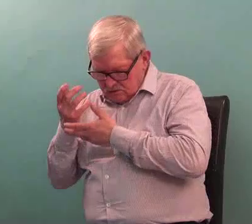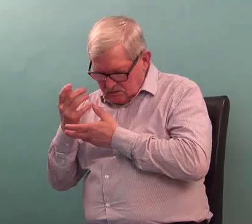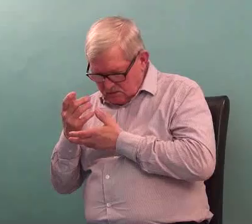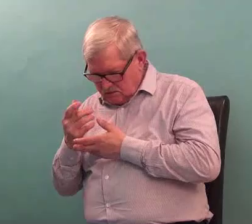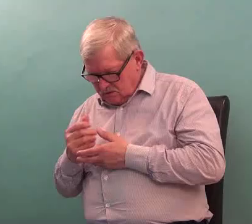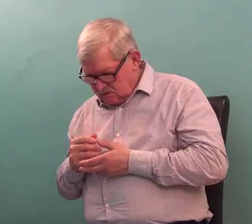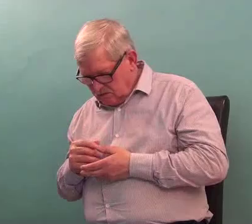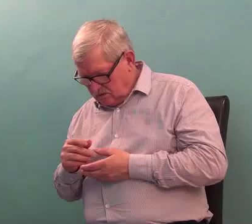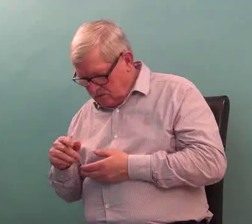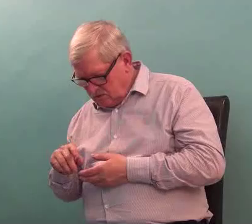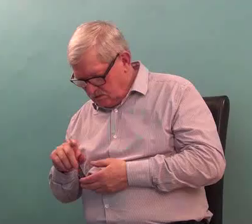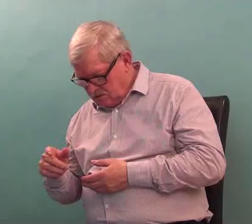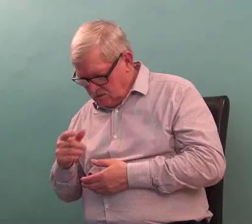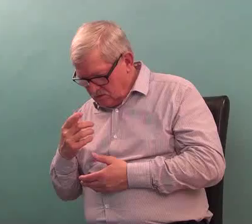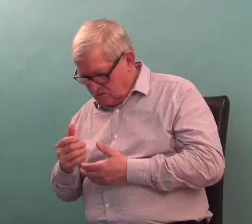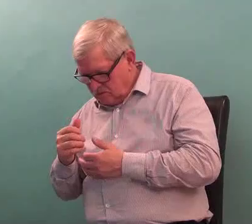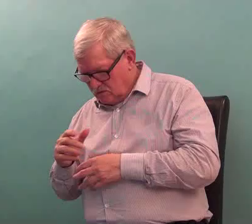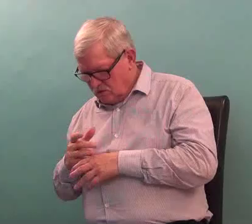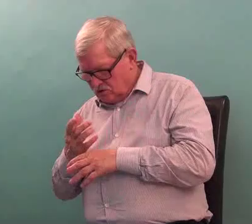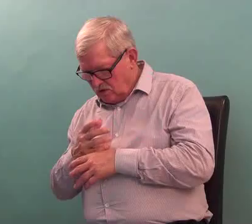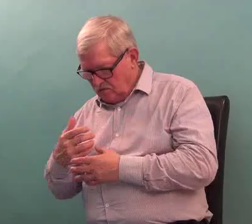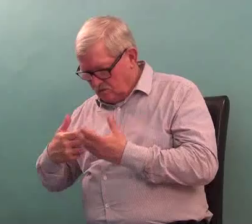Na następnym obrazku jest drzewo, chłopiec trzyma psa na rękach.